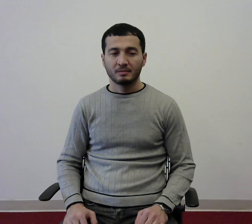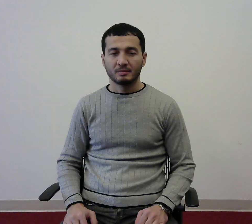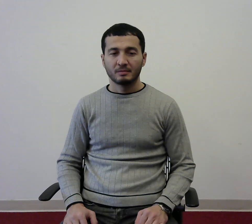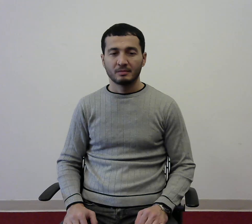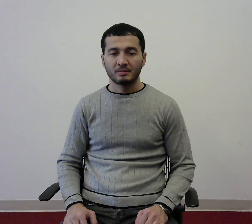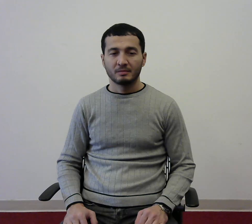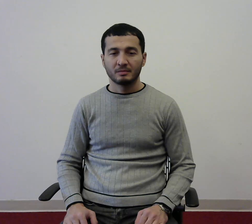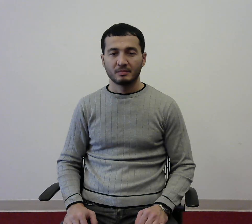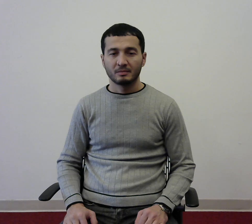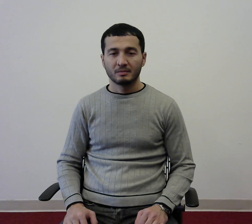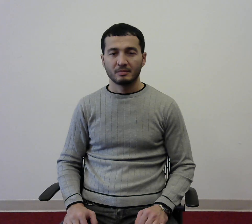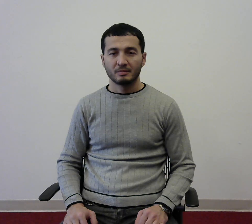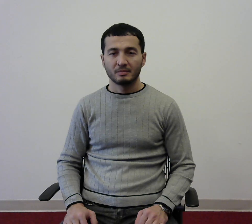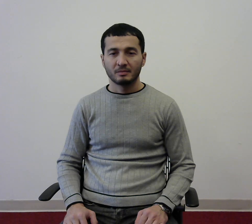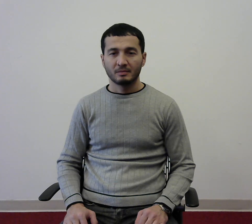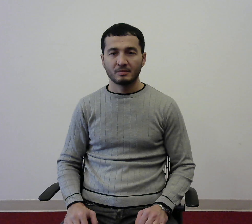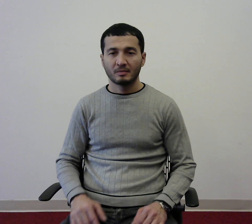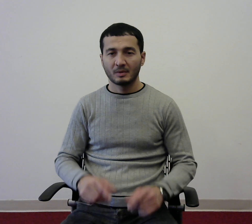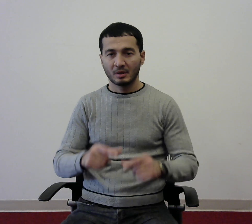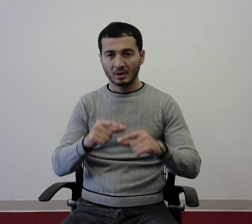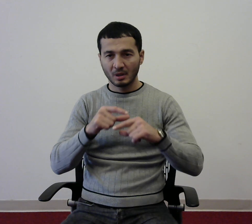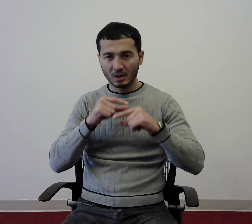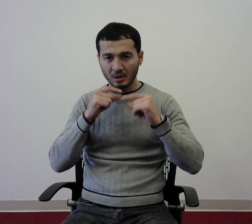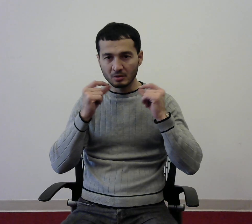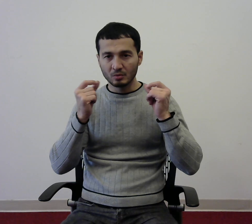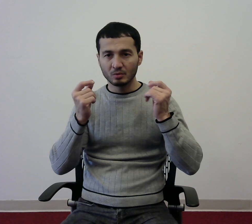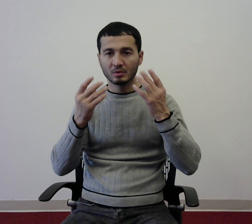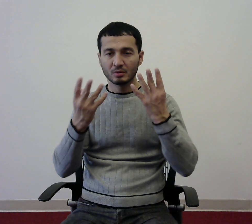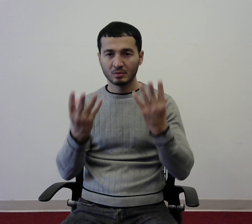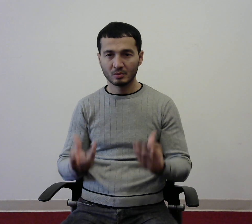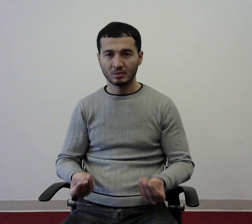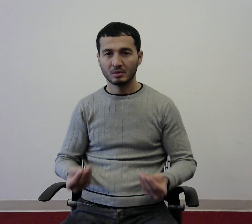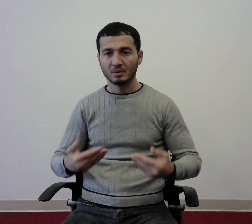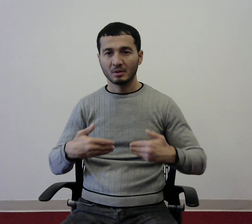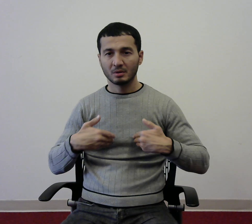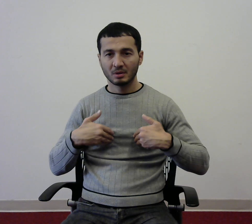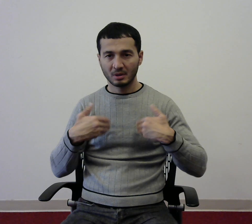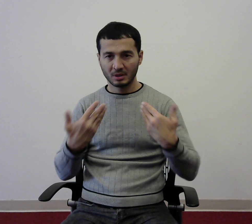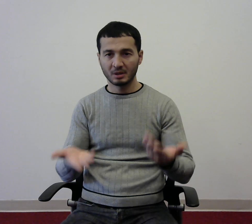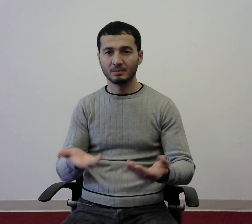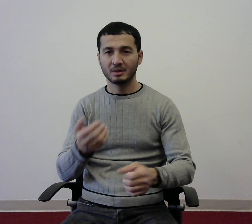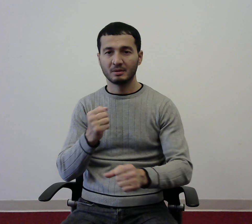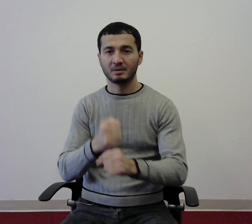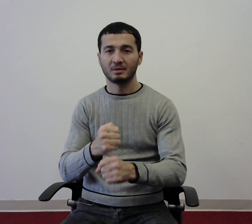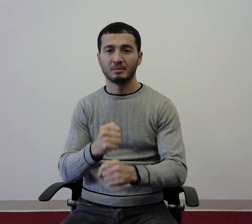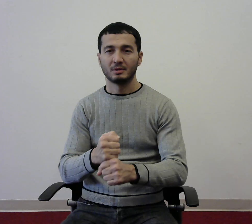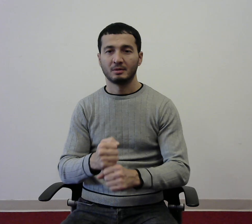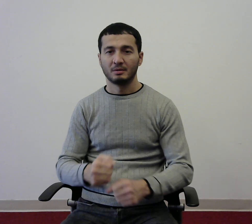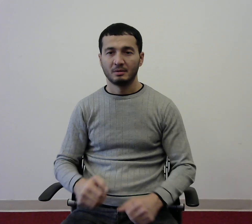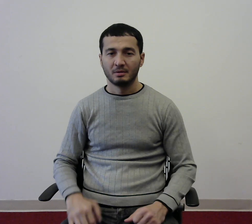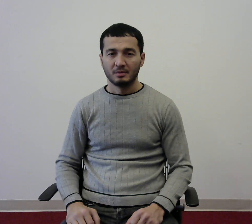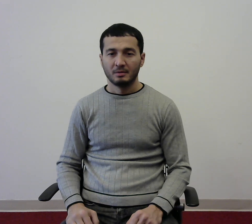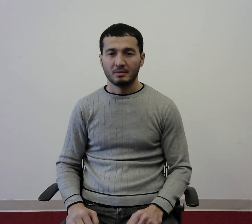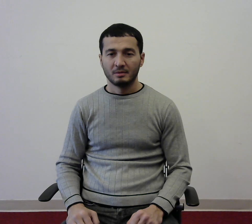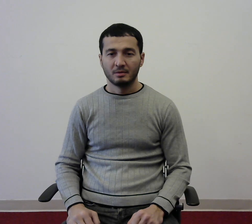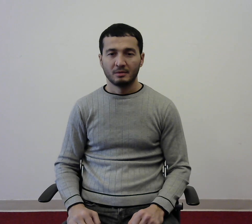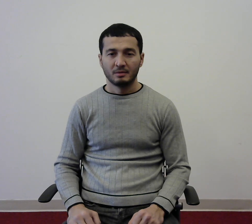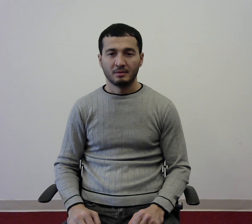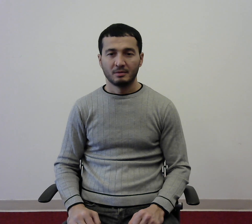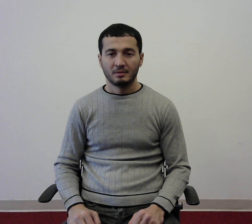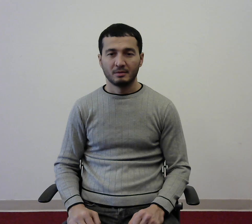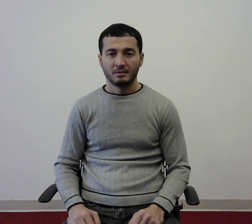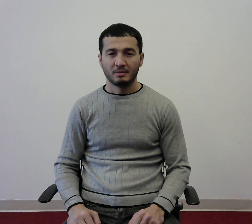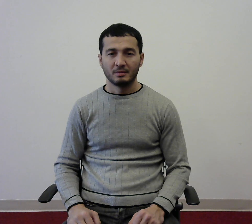Ad gününü təbrik edirəm